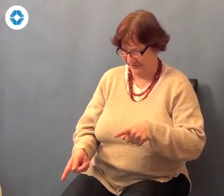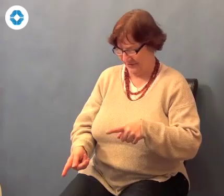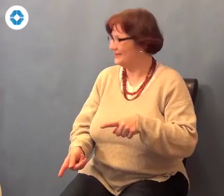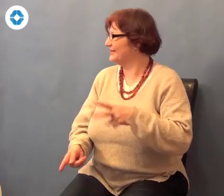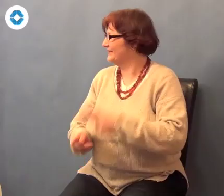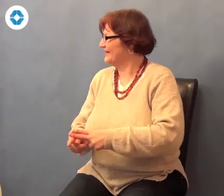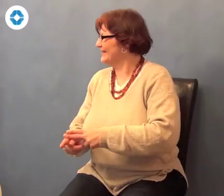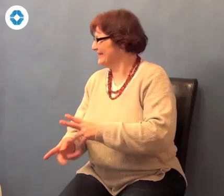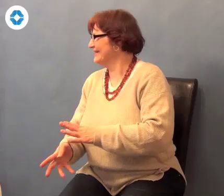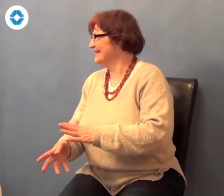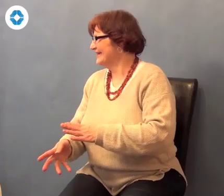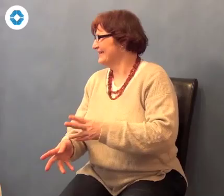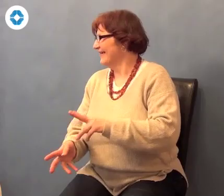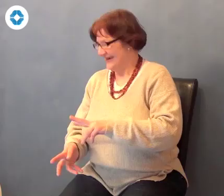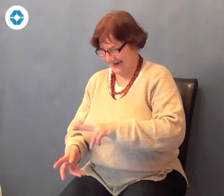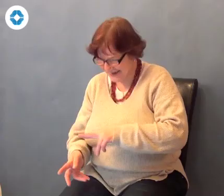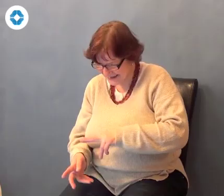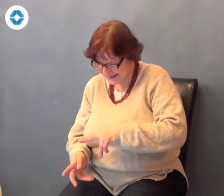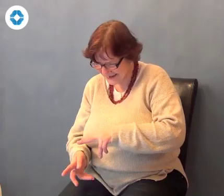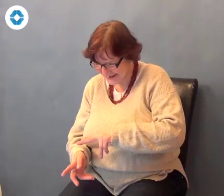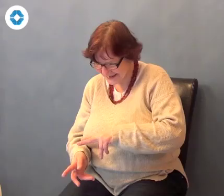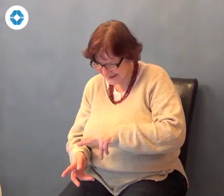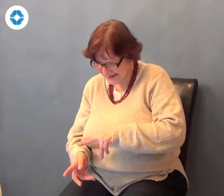I to i to jest takie samo.